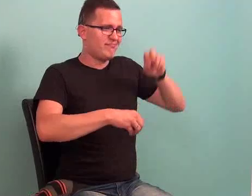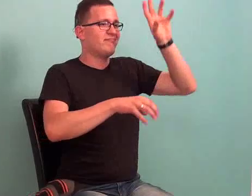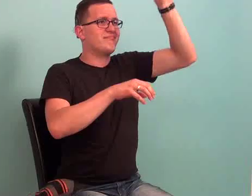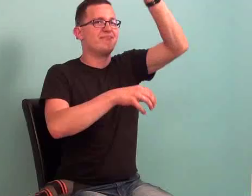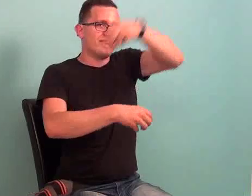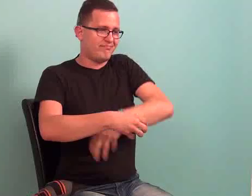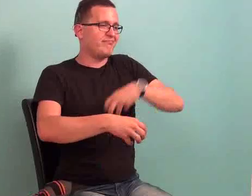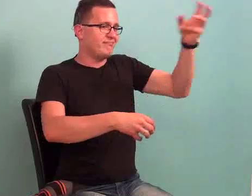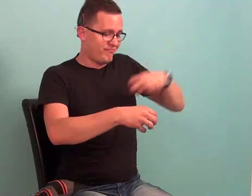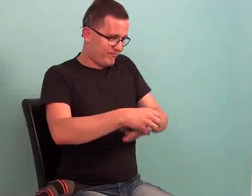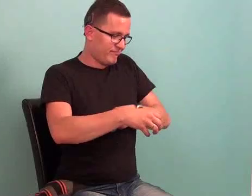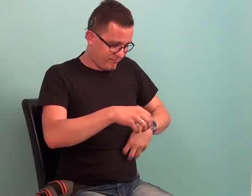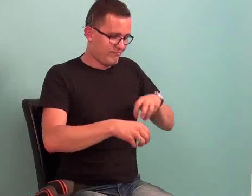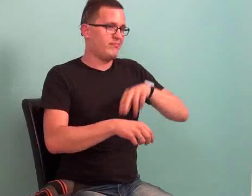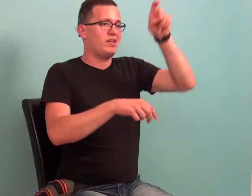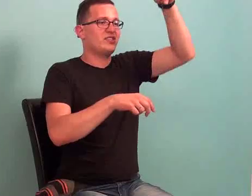Wkłada je do kieszeni.